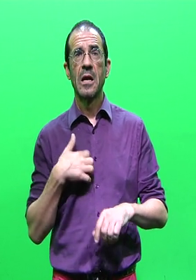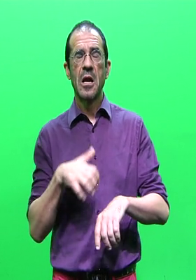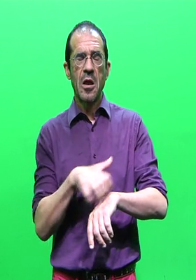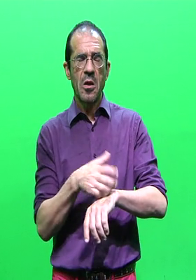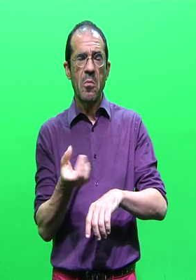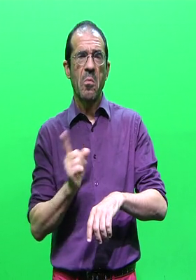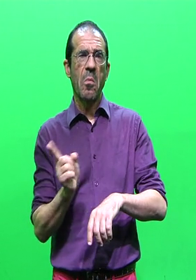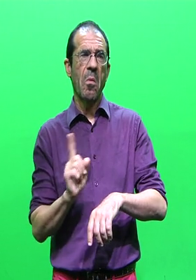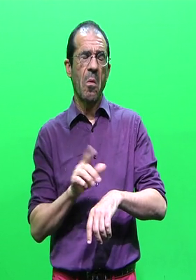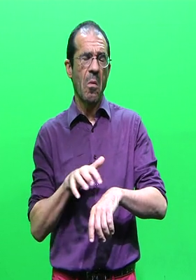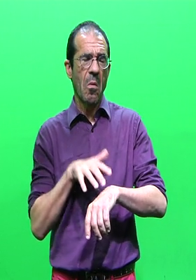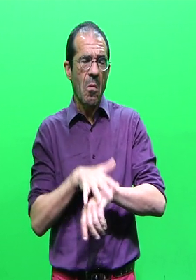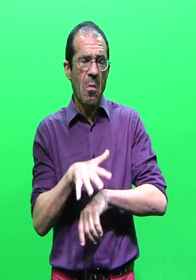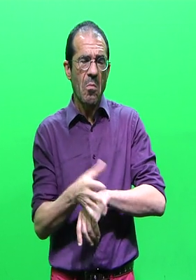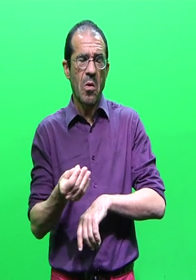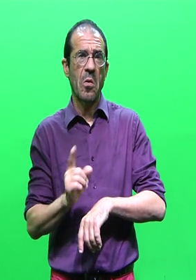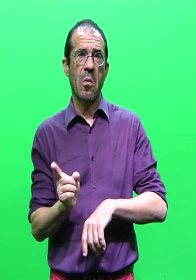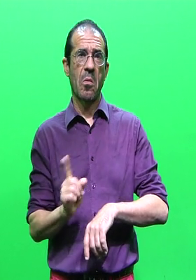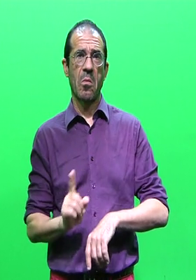No em pica gaire, tampoc em surt gaire sang.